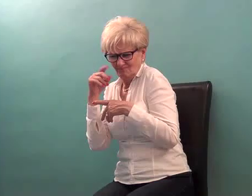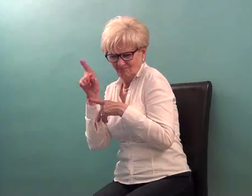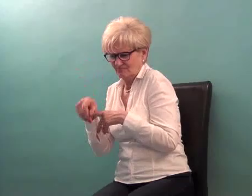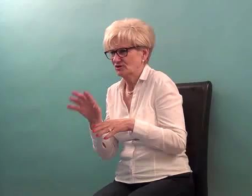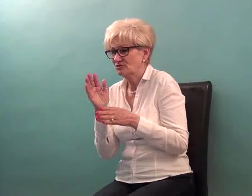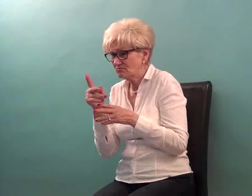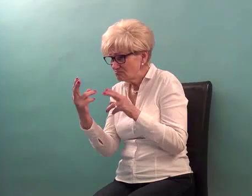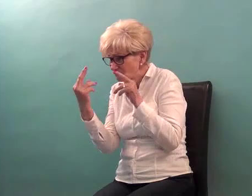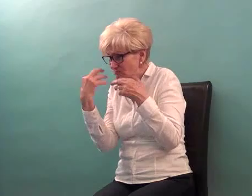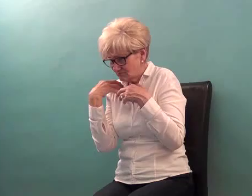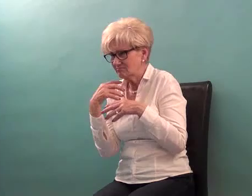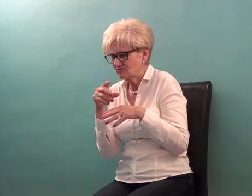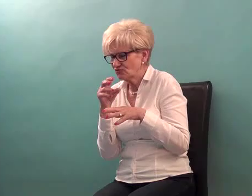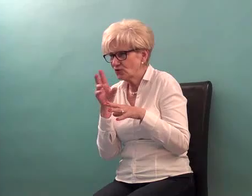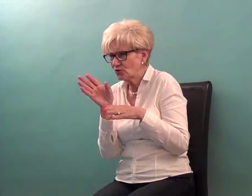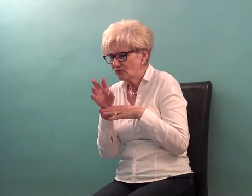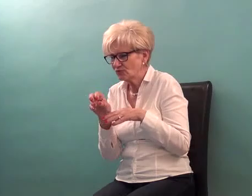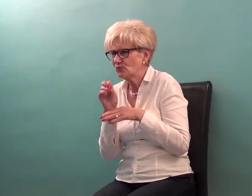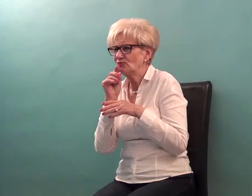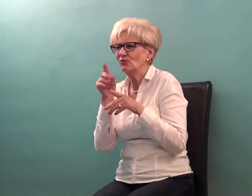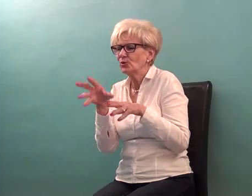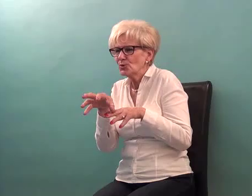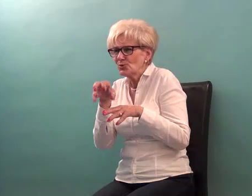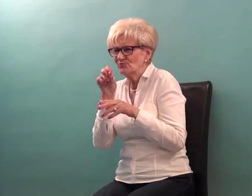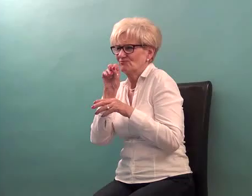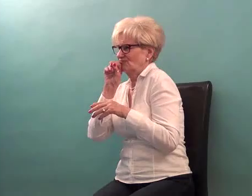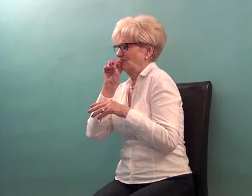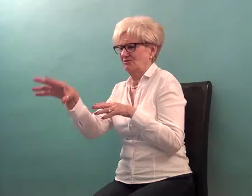Ryba widzi, że on jest zły, więc nabiera wody do pyszczka i opluwa nią kota.